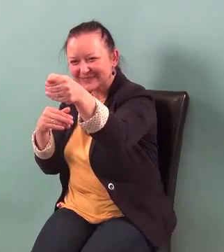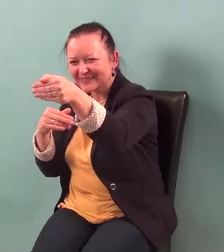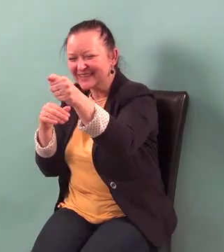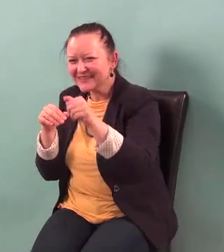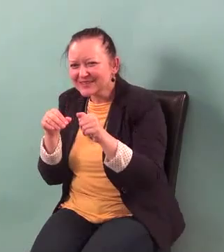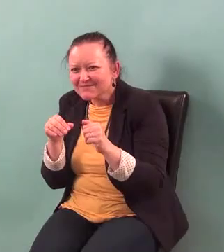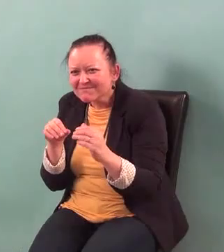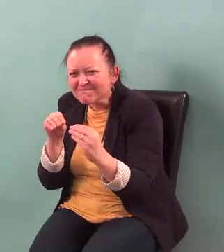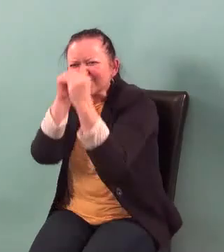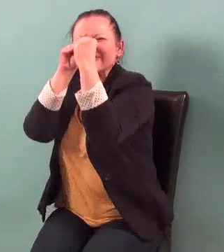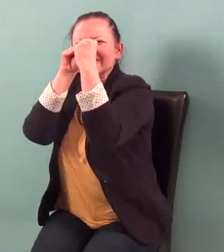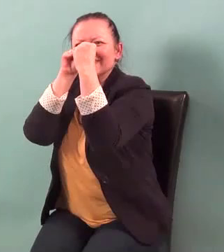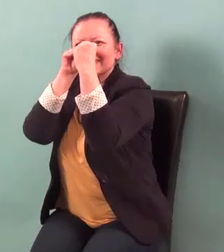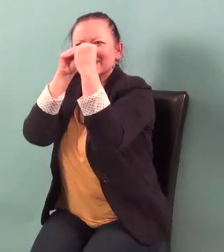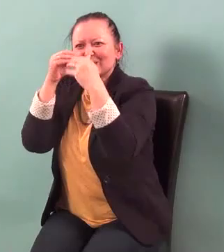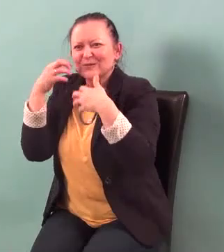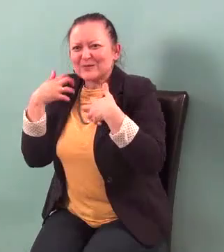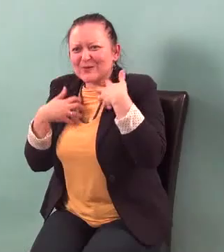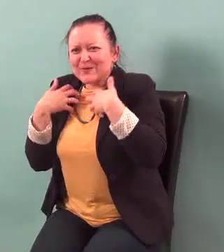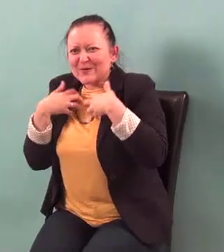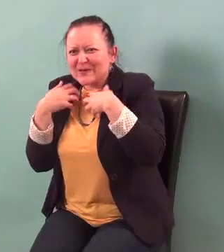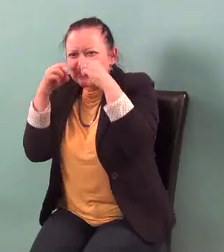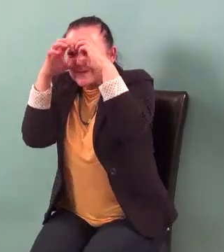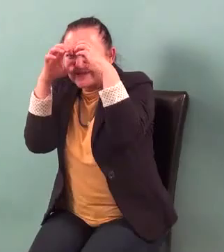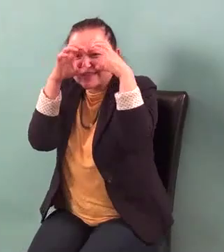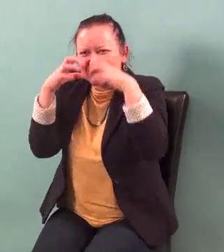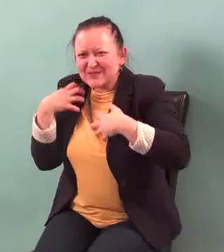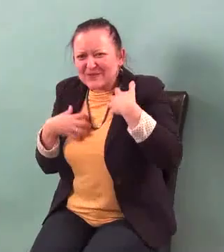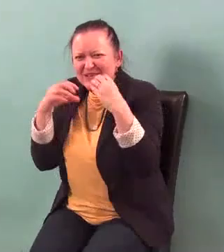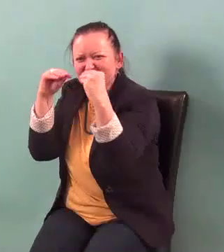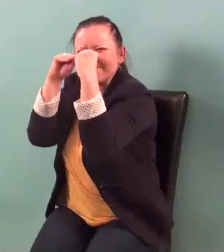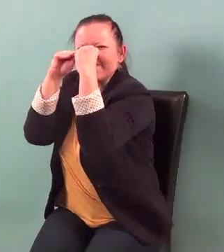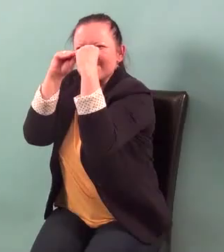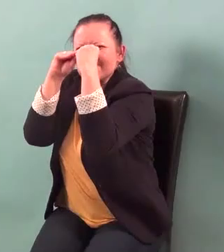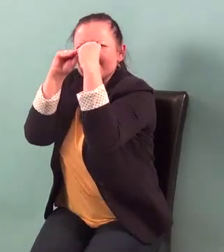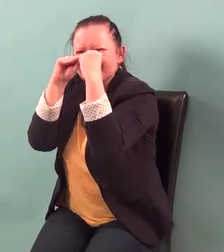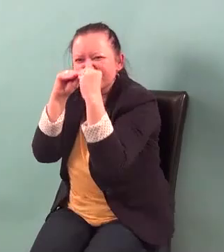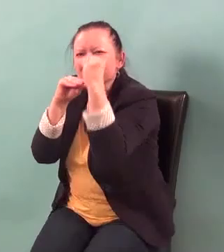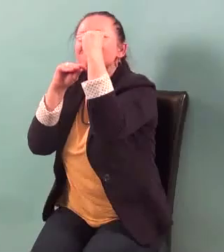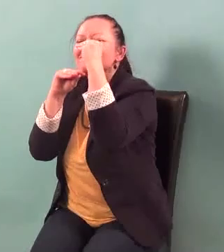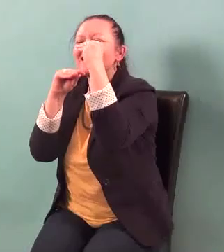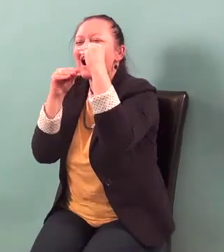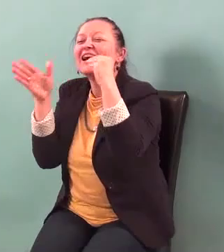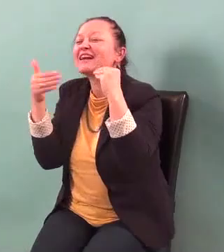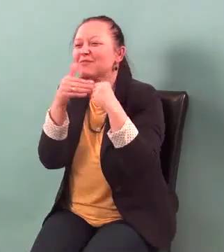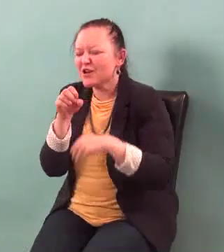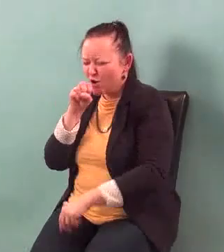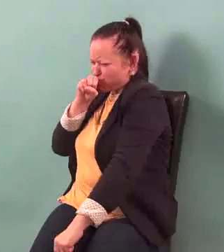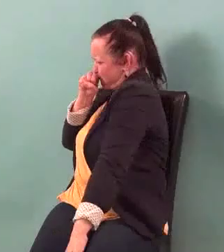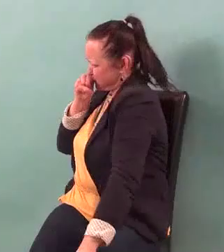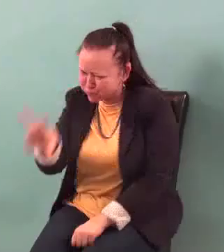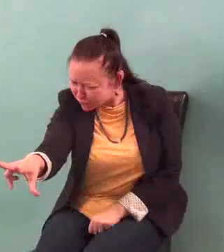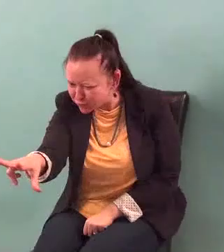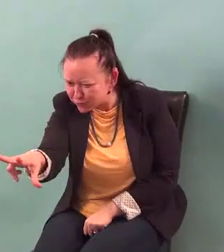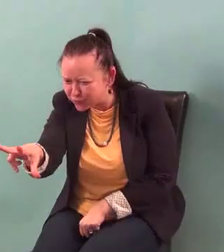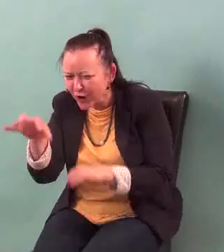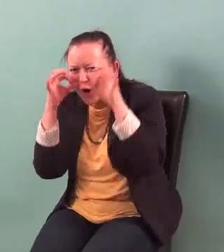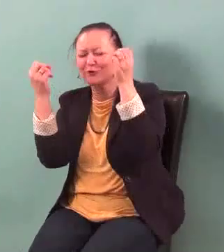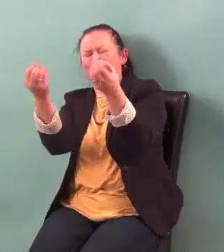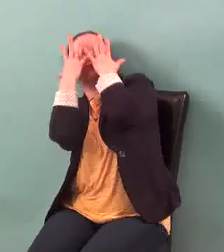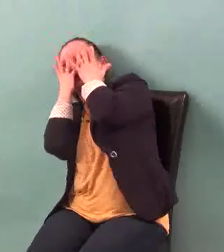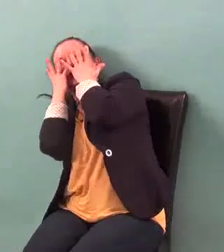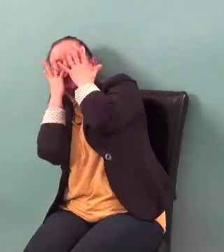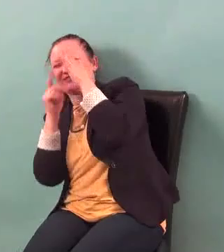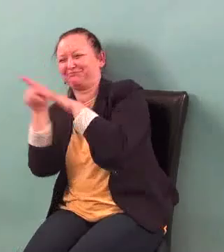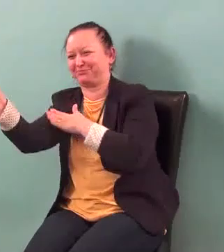Kot i ryba patrzą na siebie i są bardzo źli, mają głowy blisko siebie i nagle rybka wyskakuje z wody i opluwa kota, a ten ucieka.